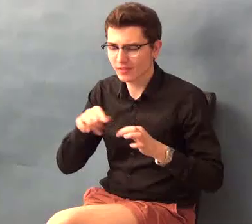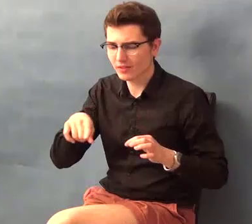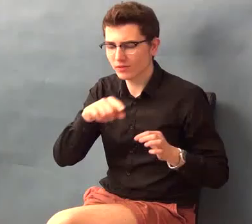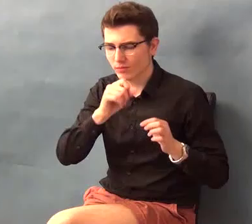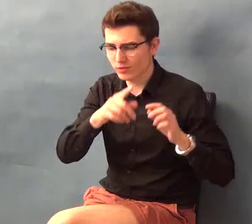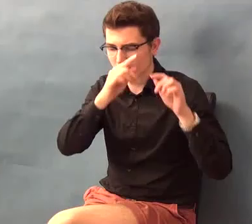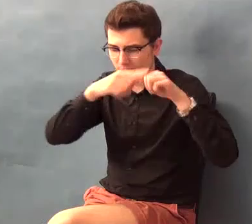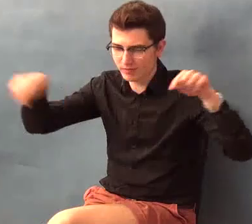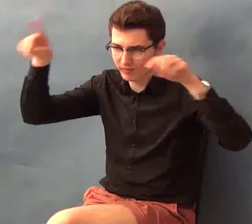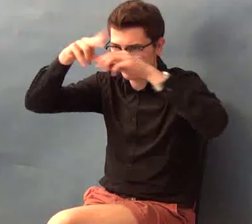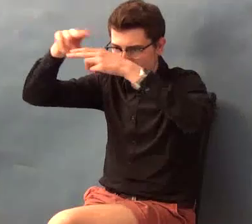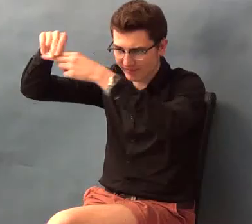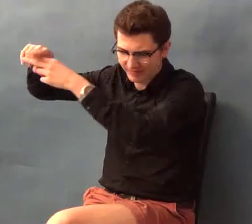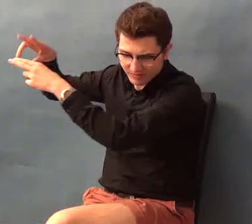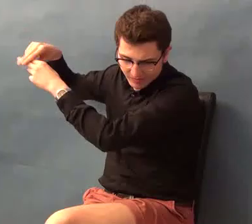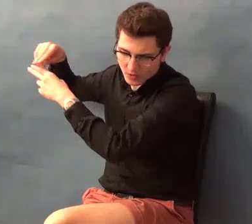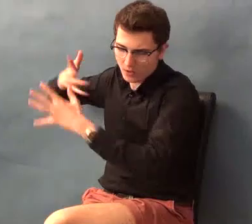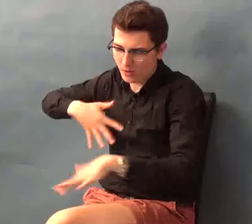Widzi rozwieszone na sznurze ubrania.